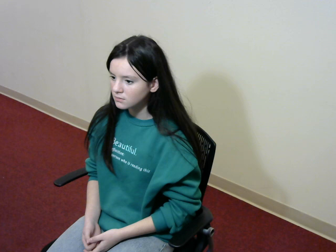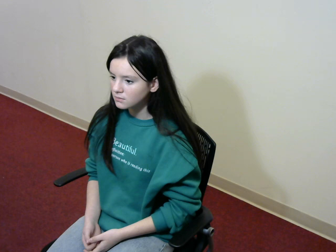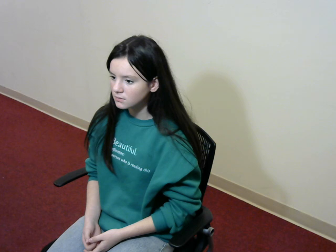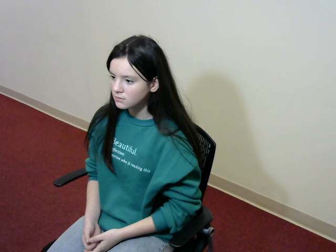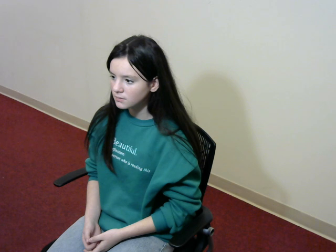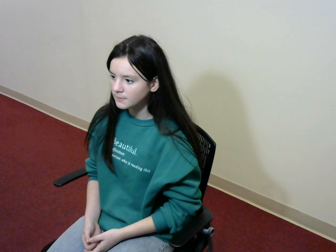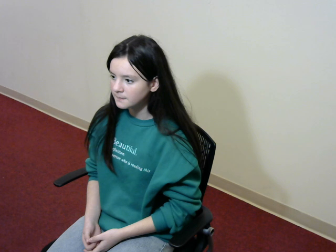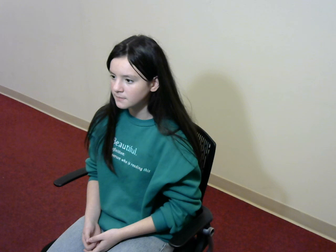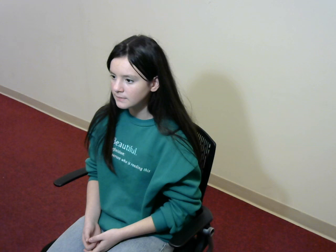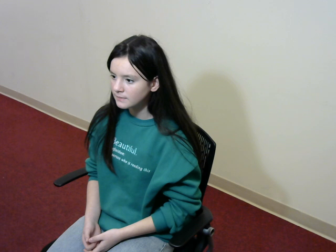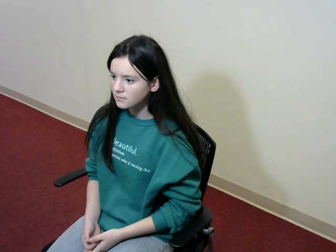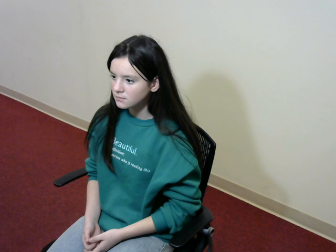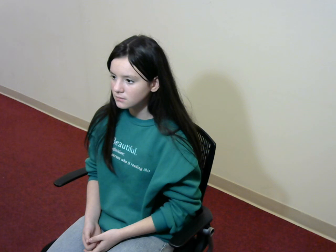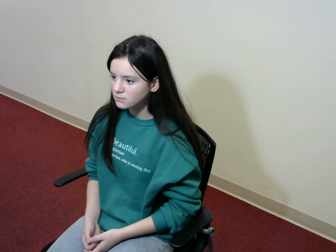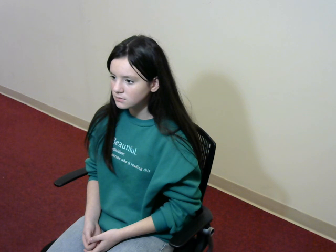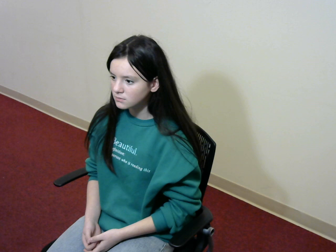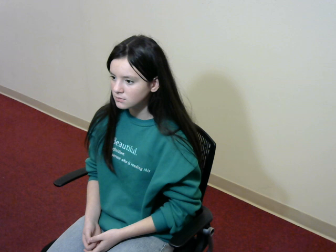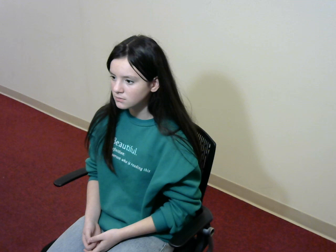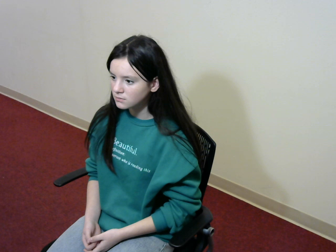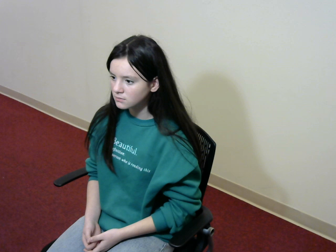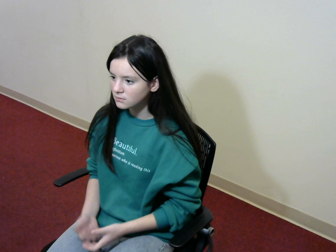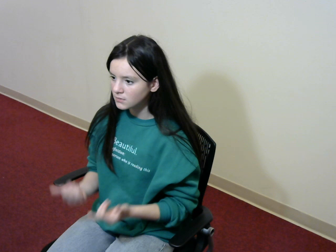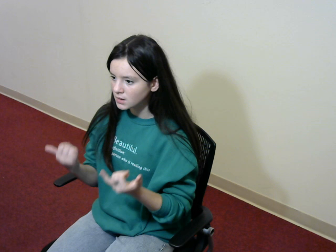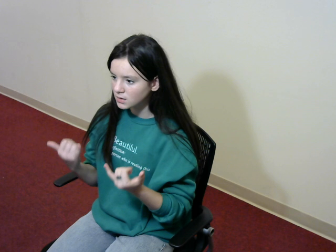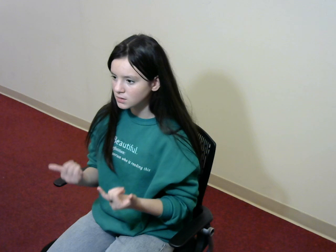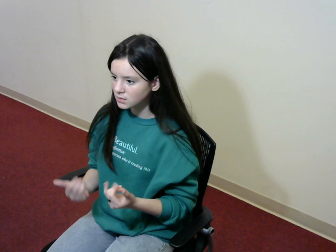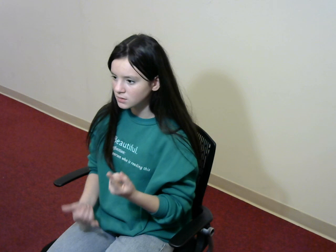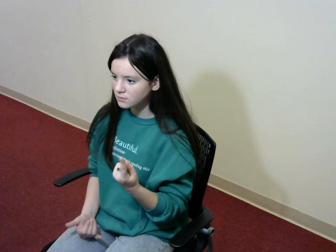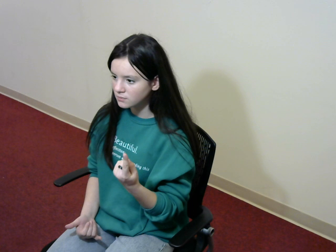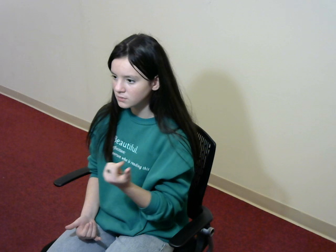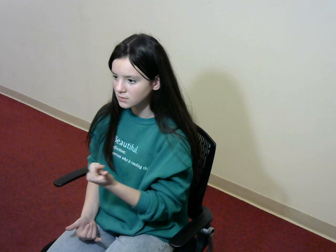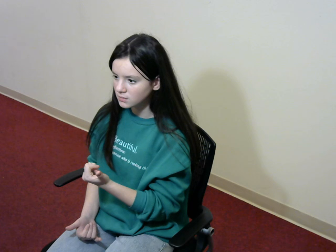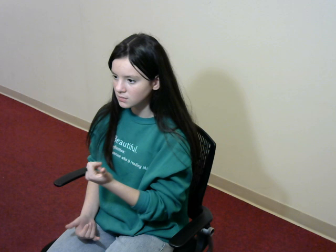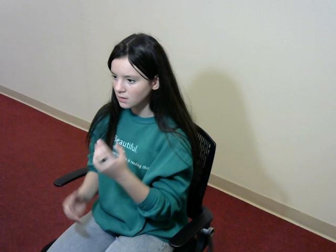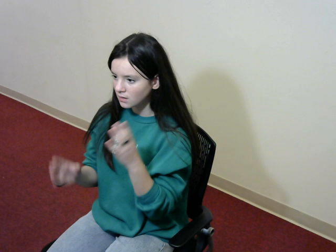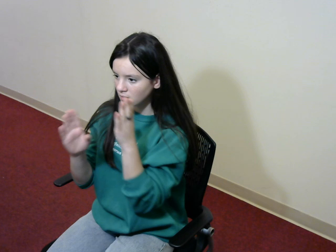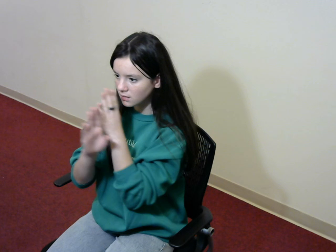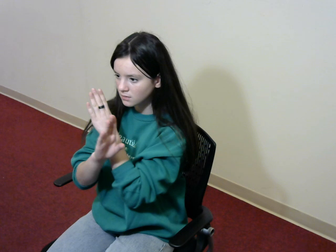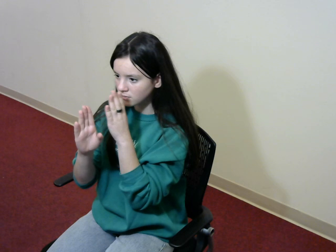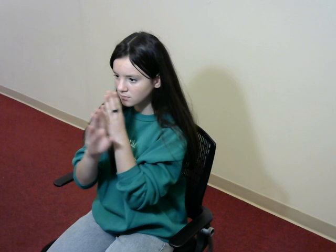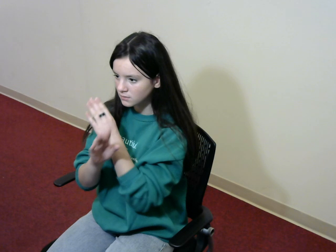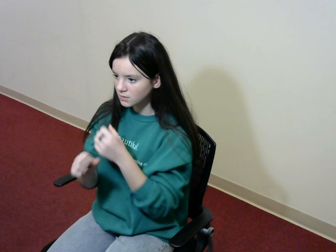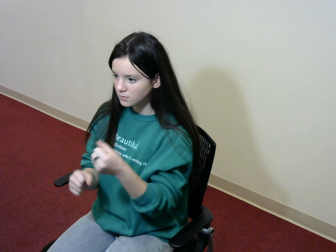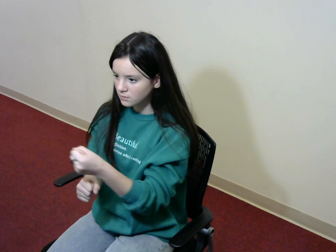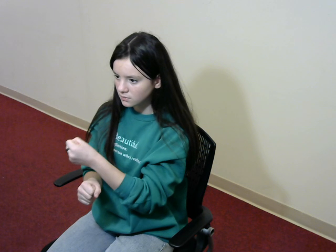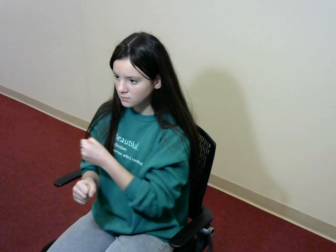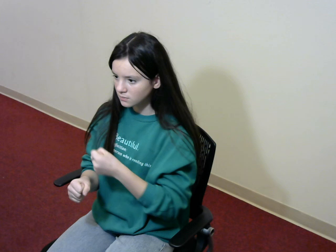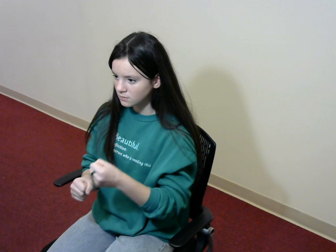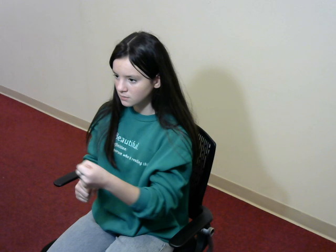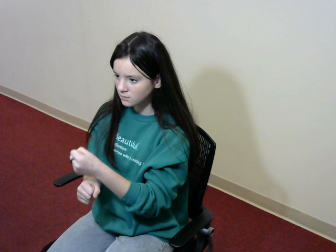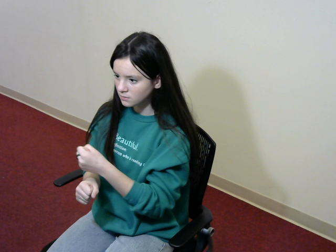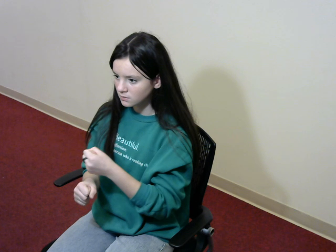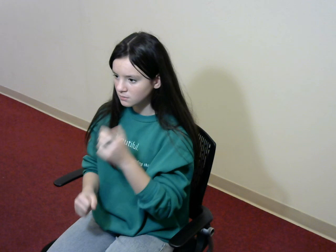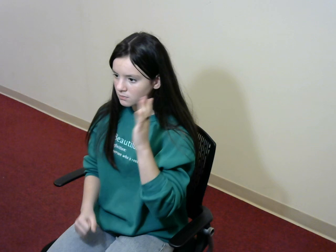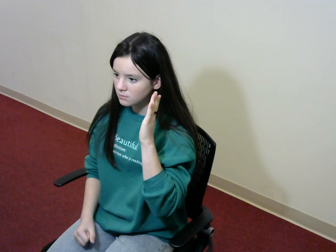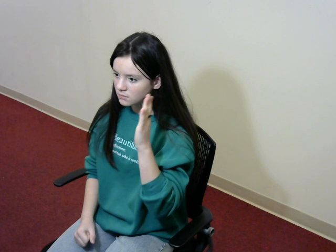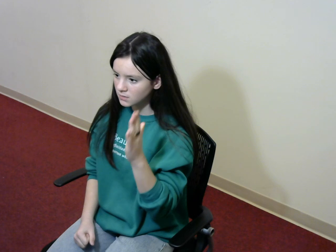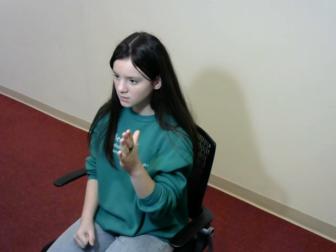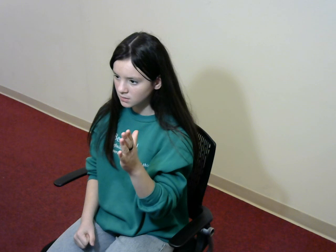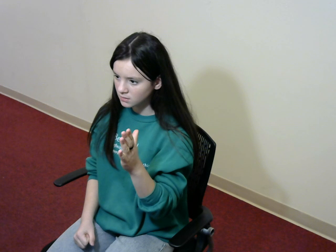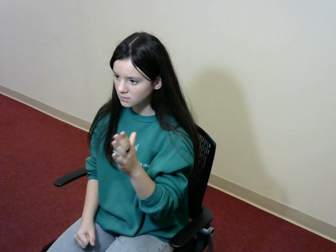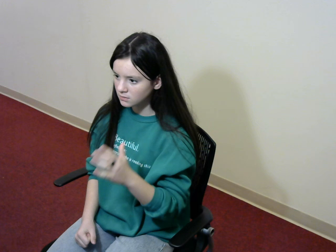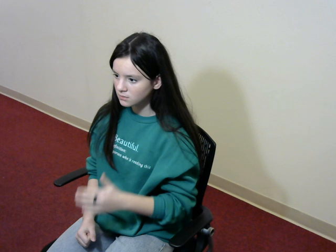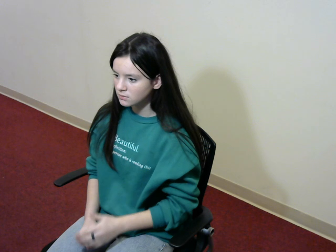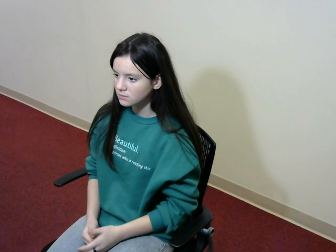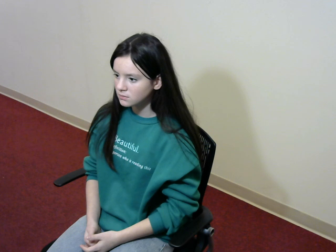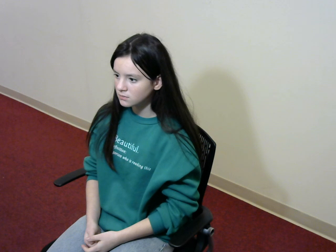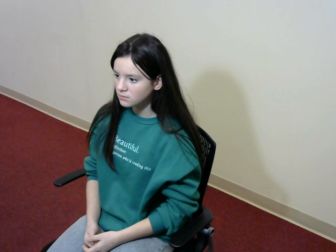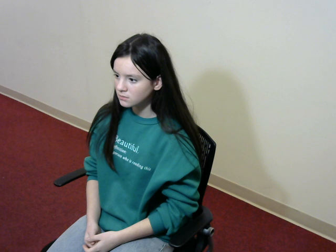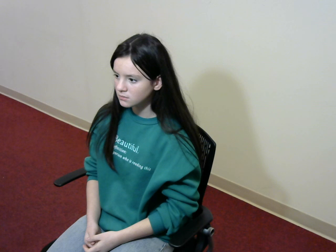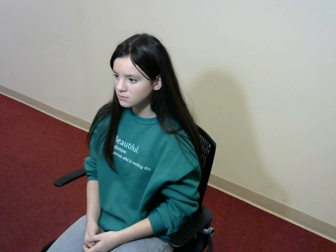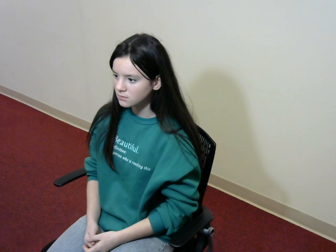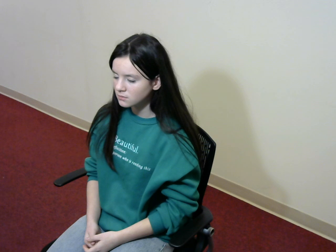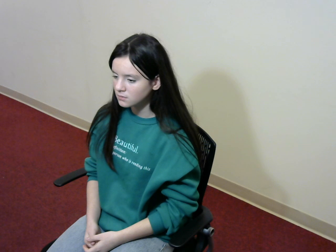Bu həftə hava küləkli olacaq